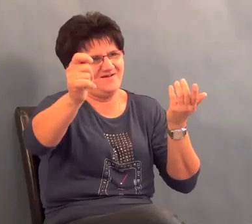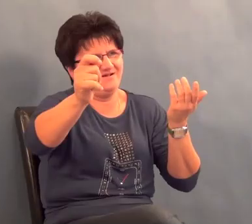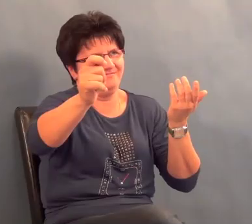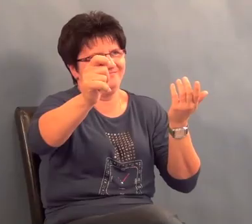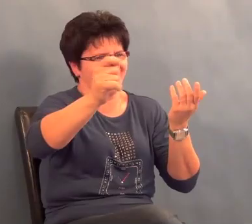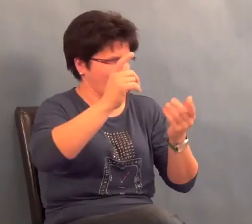Poprawić?